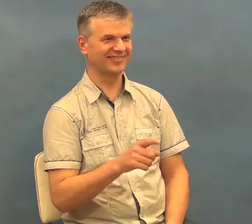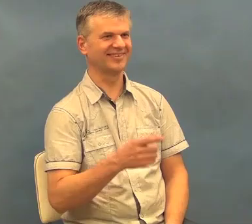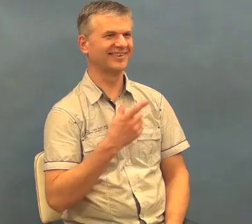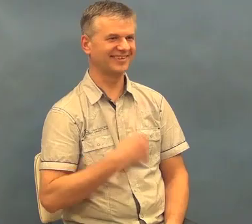Aha.